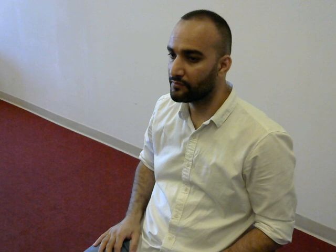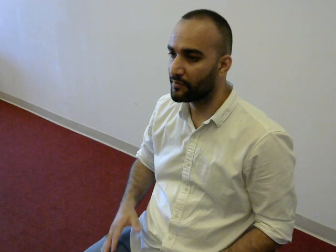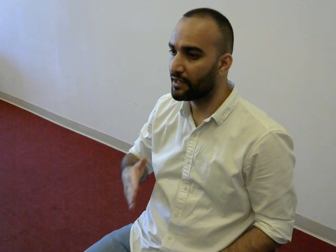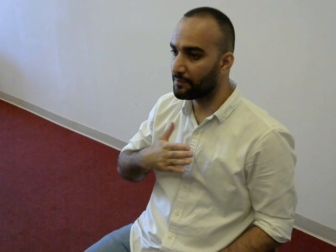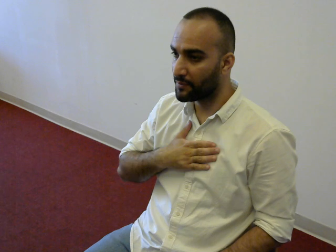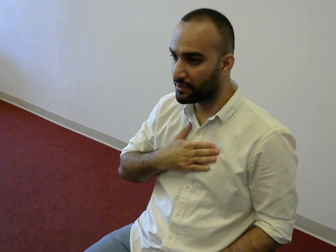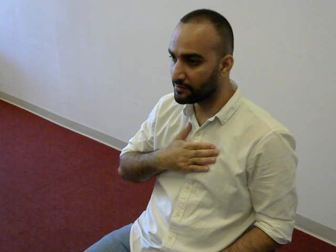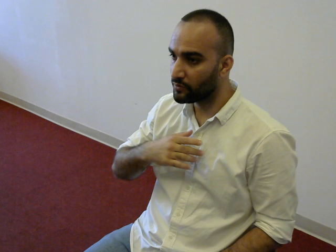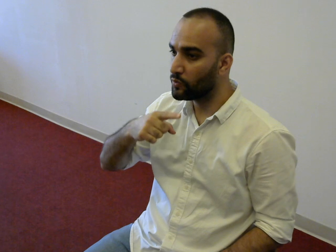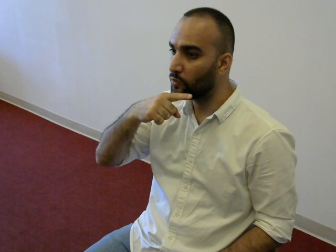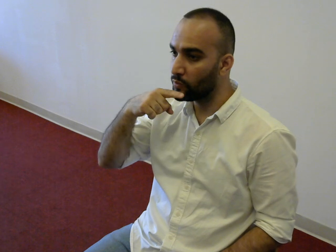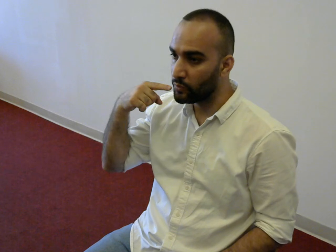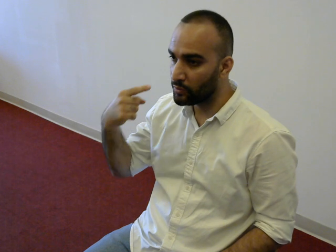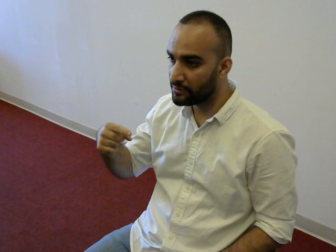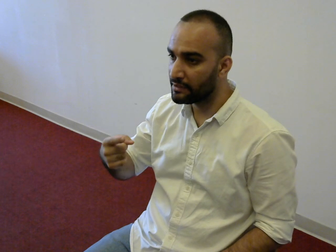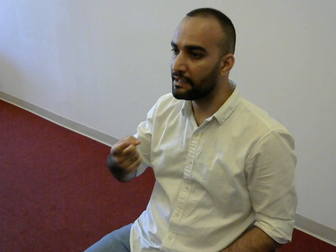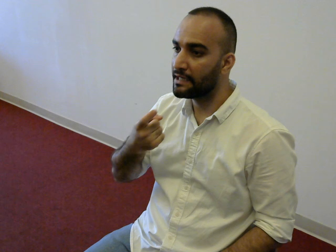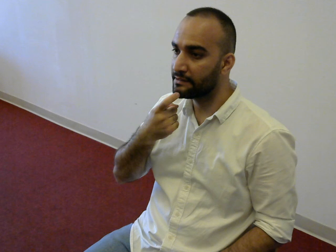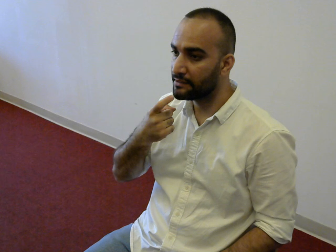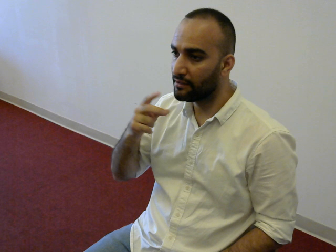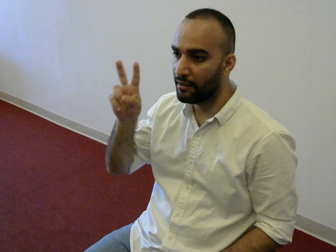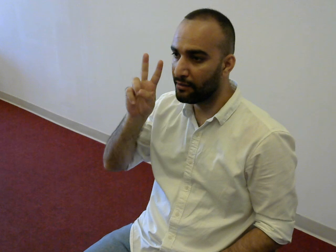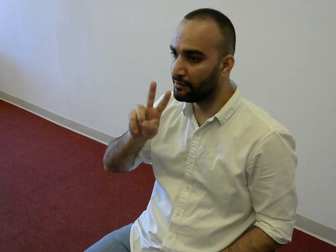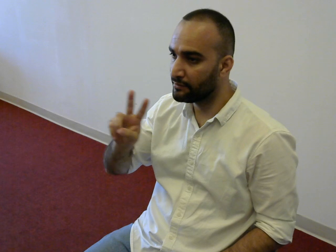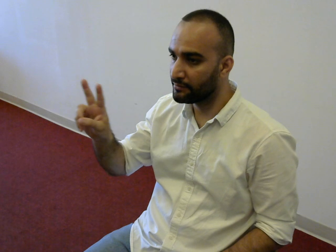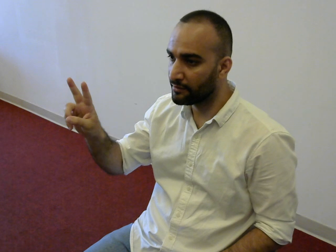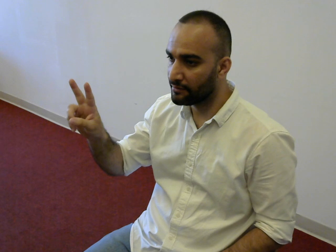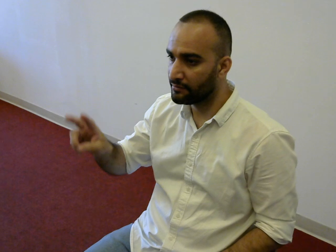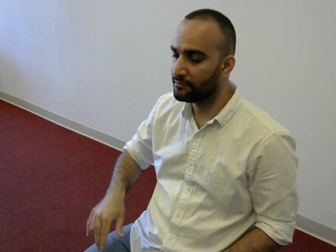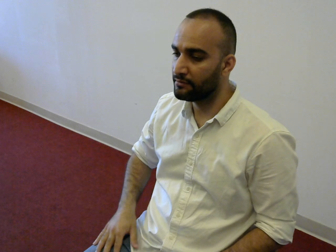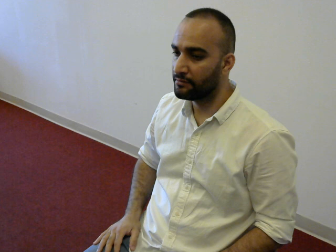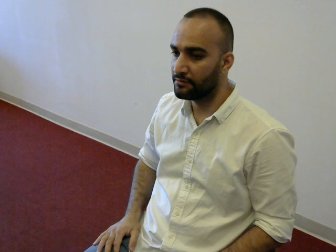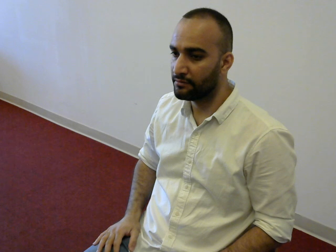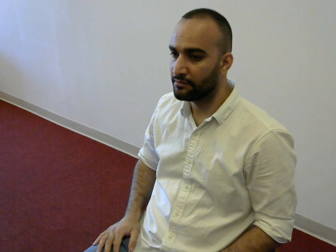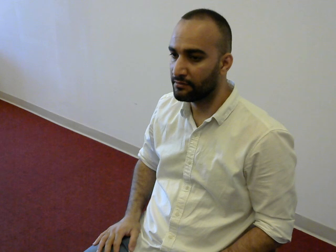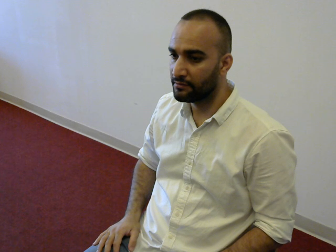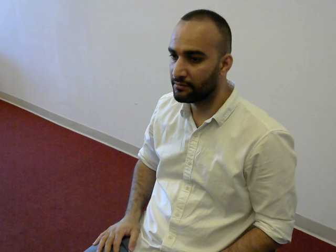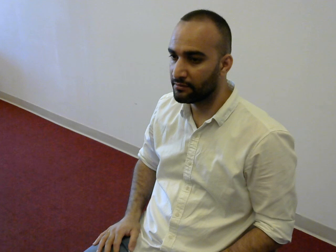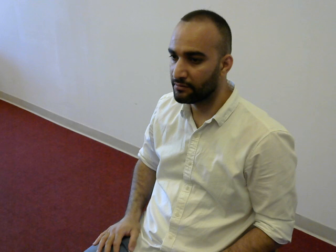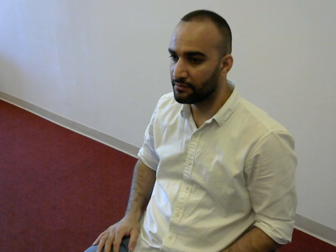Mən rus dilini bilmirəm